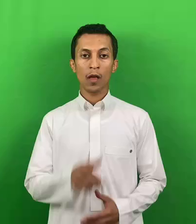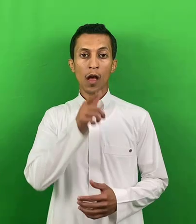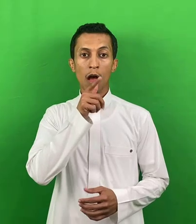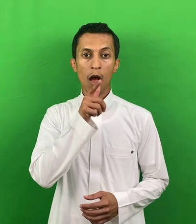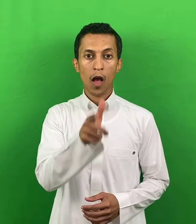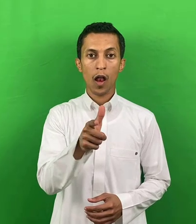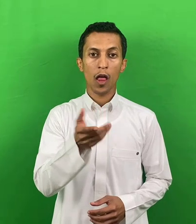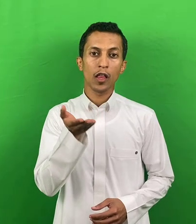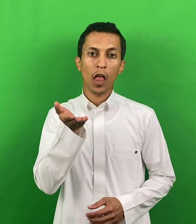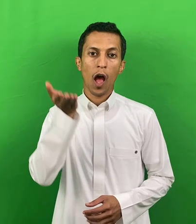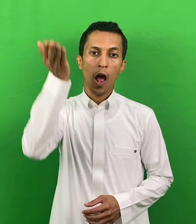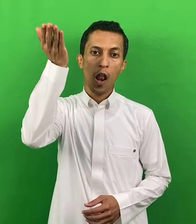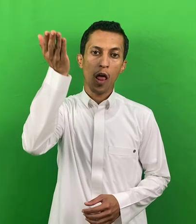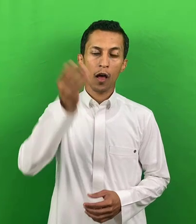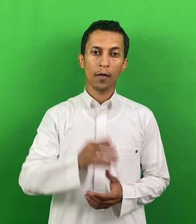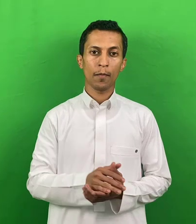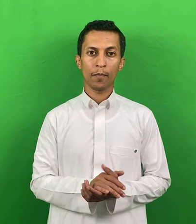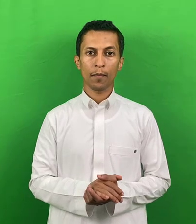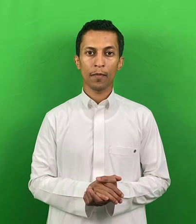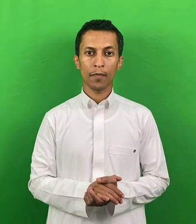قال تعالى